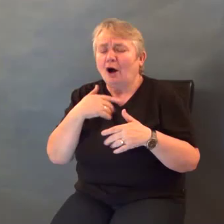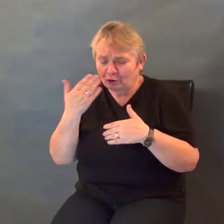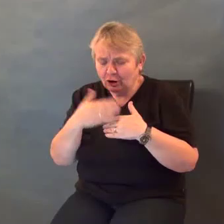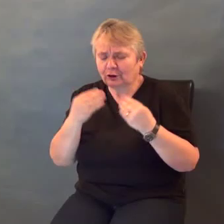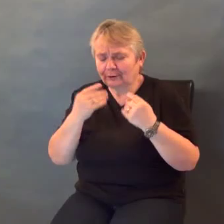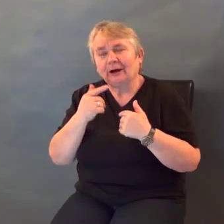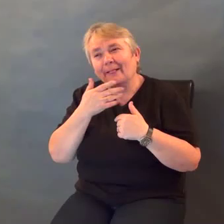Koniec urodzin...